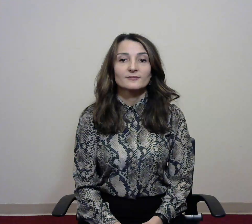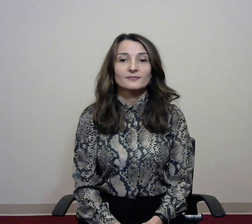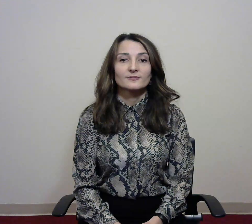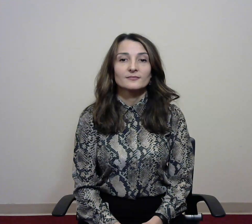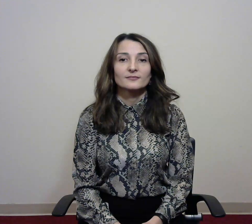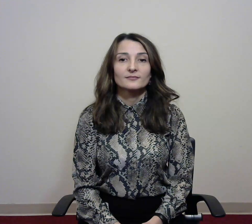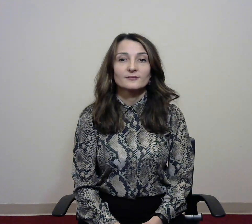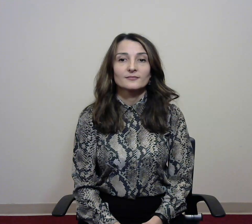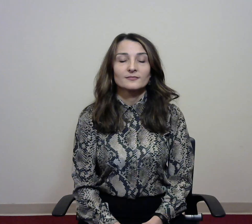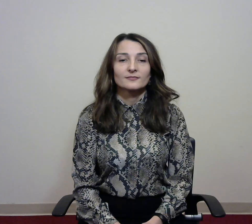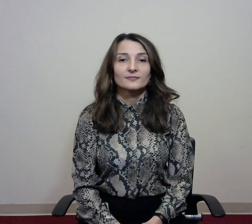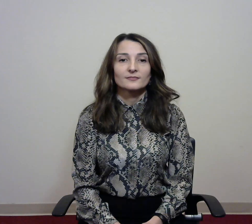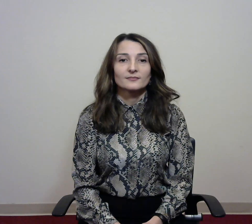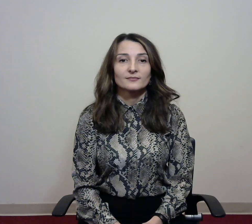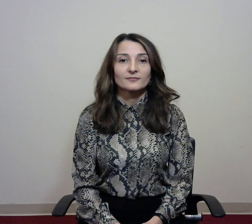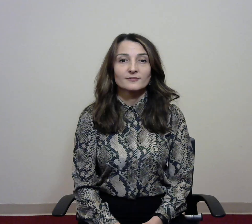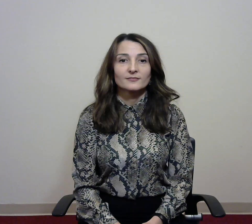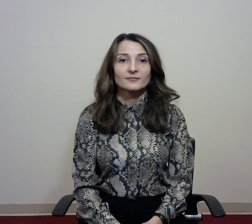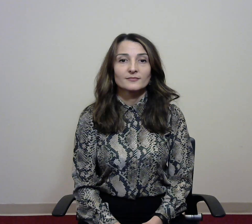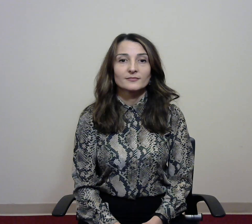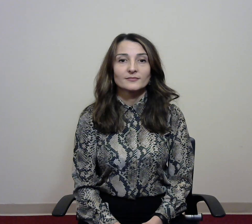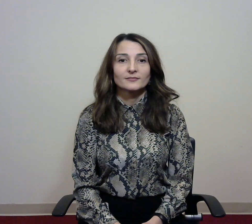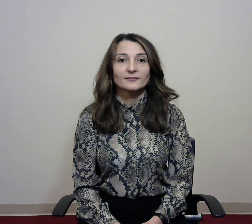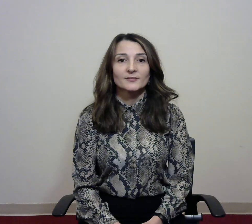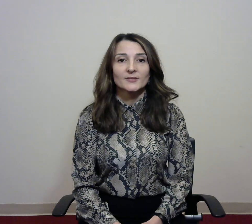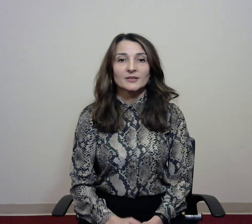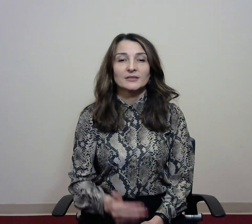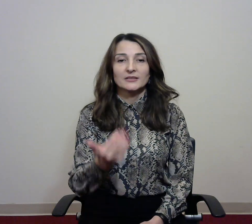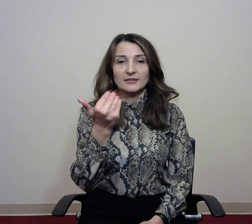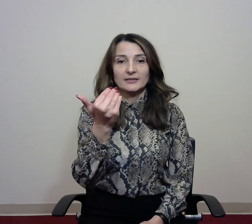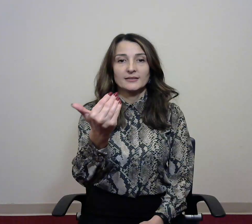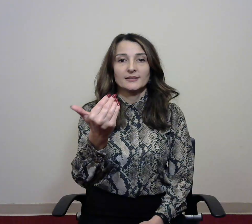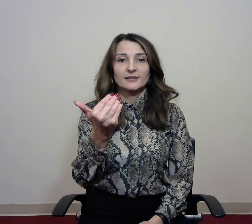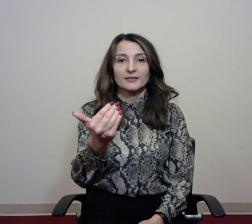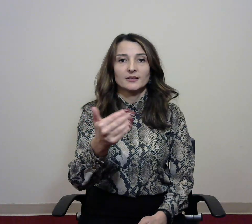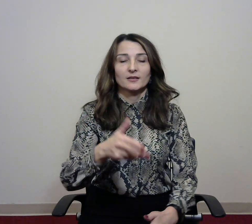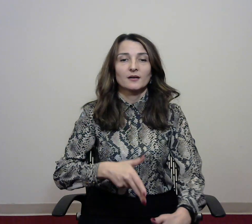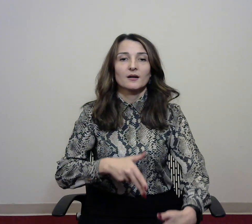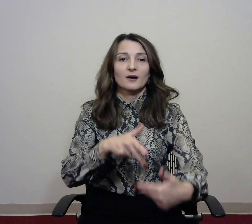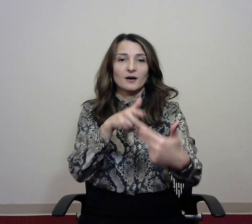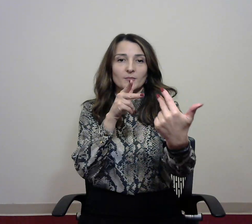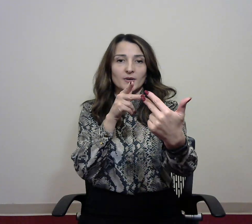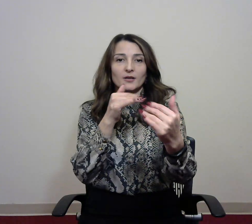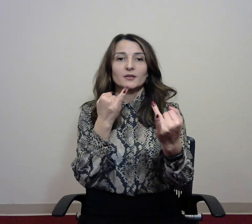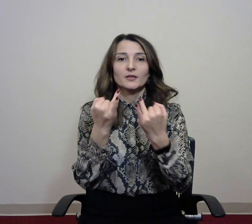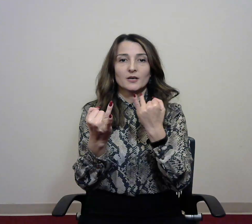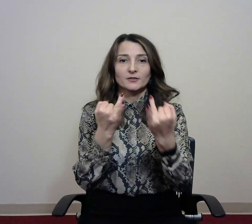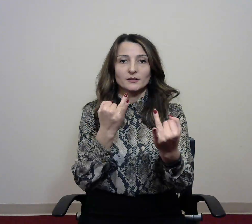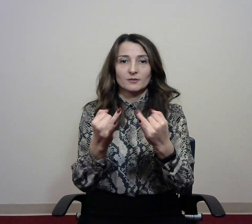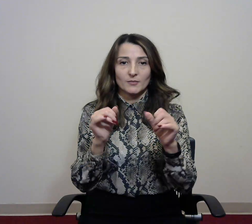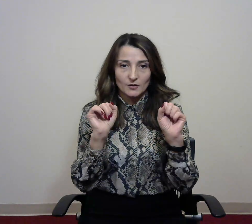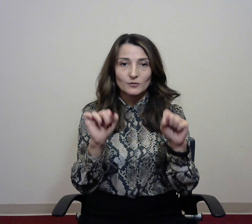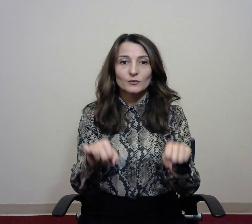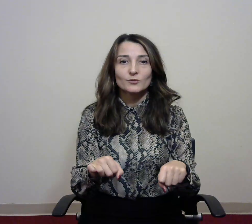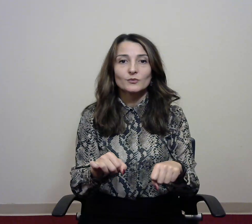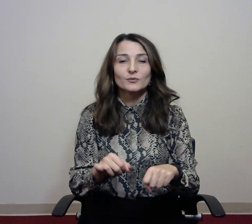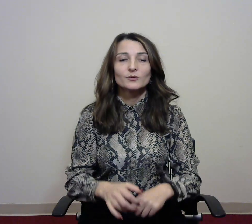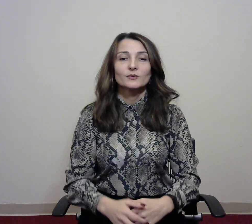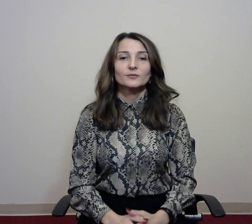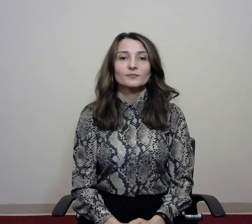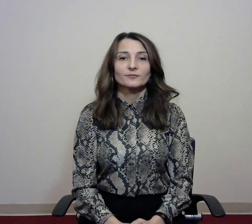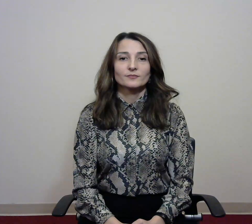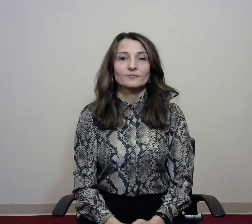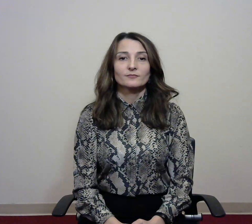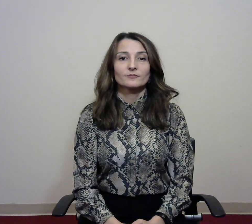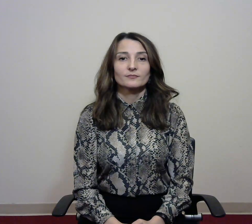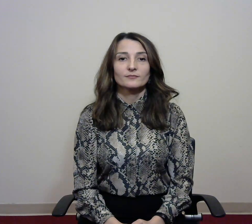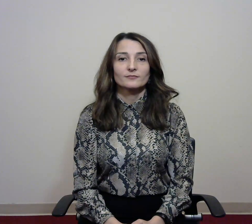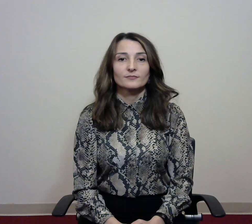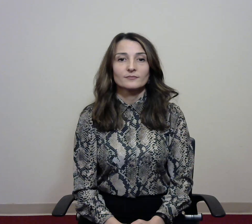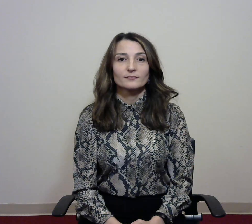Sizinlə görüntülü danışmaq olar?